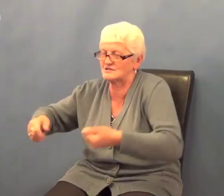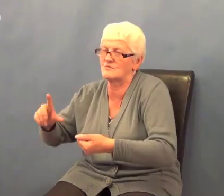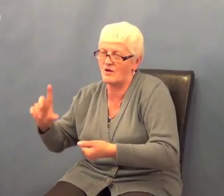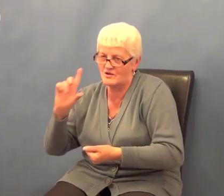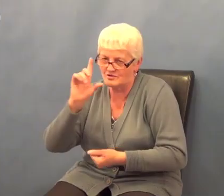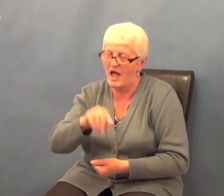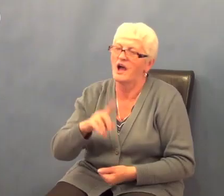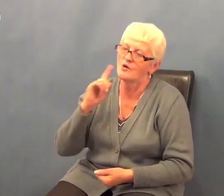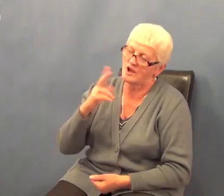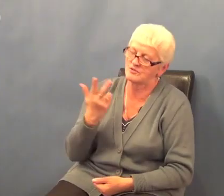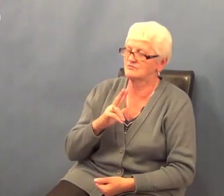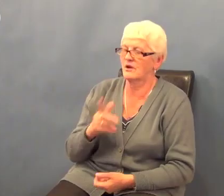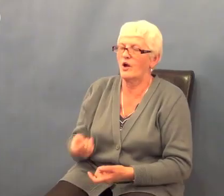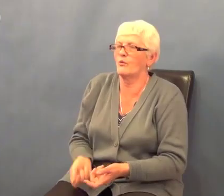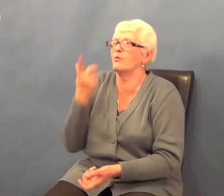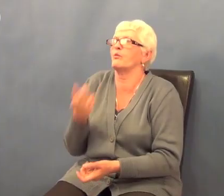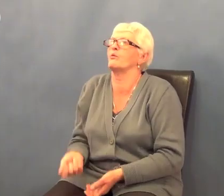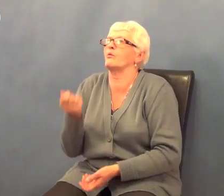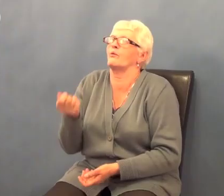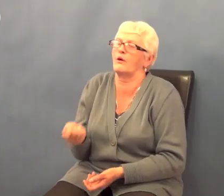Chłopiec odchodzi, a Ci trzej idą i grają w odbijanie piłeczki o rakietką.